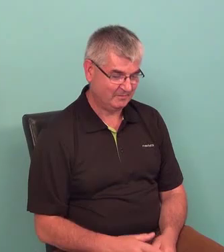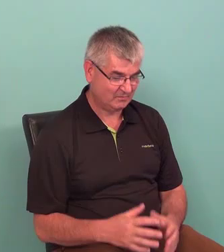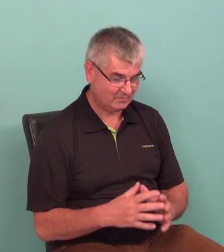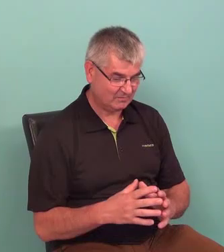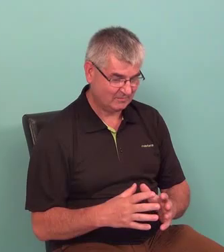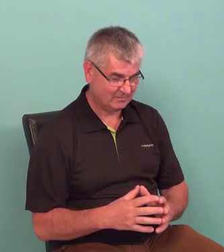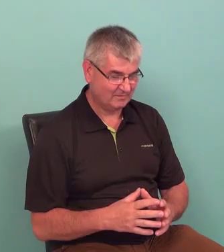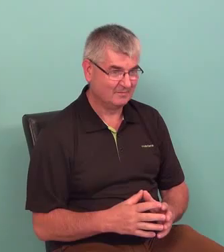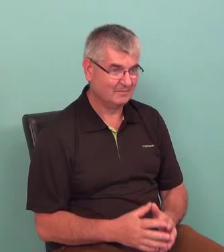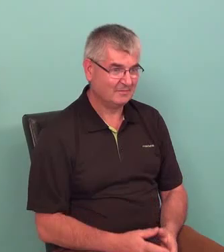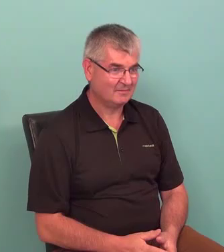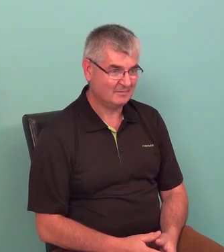Dziesiątego.